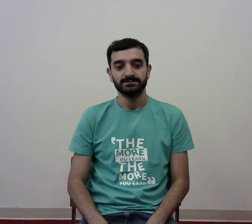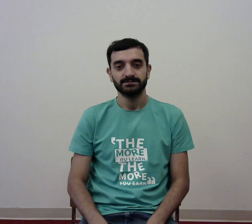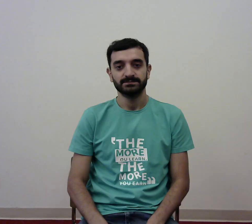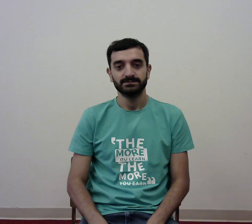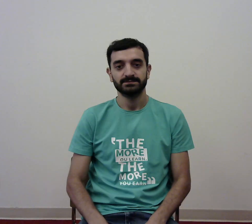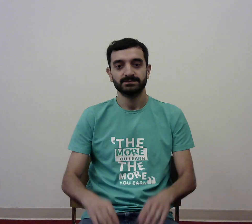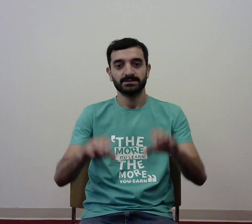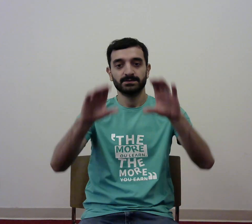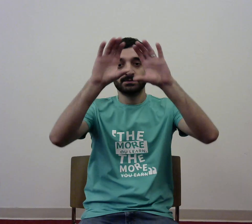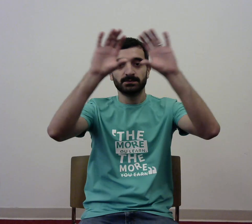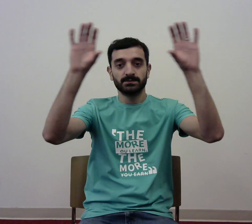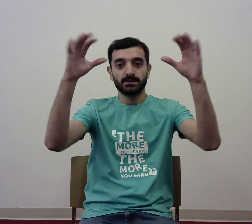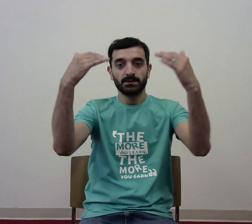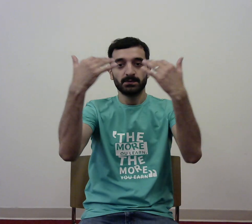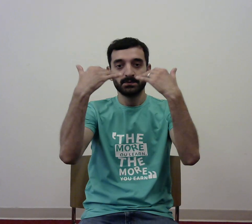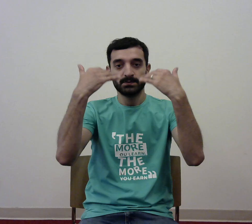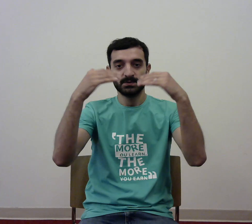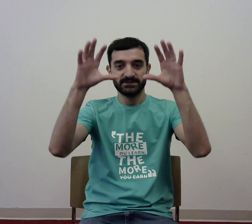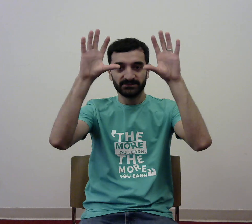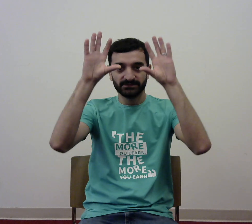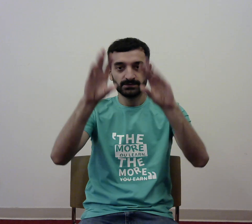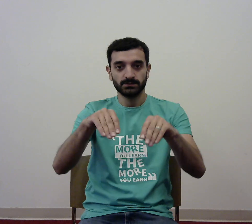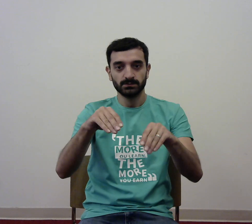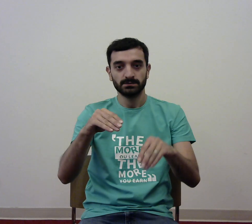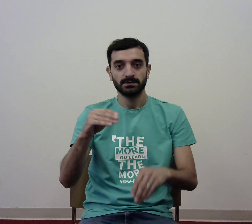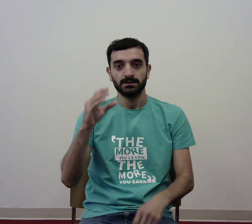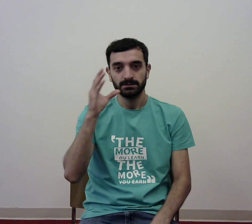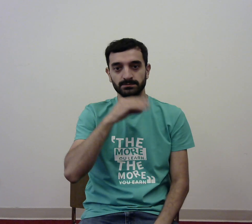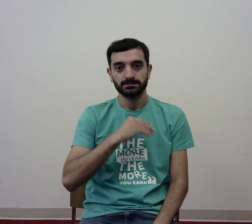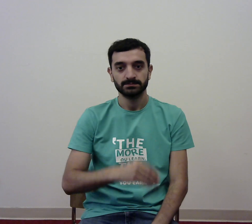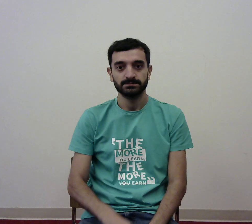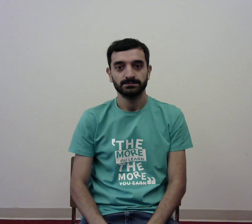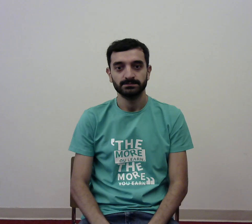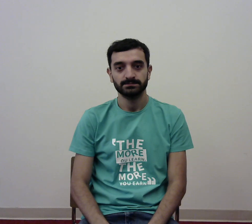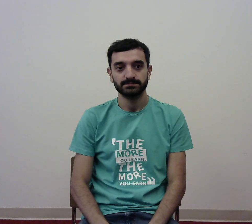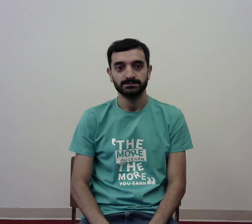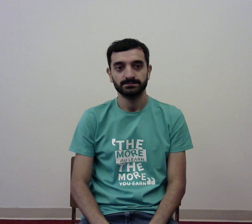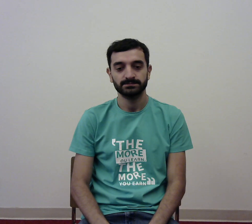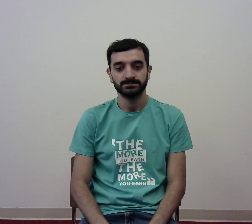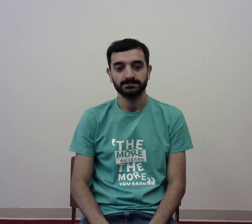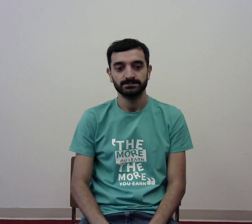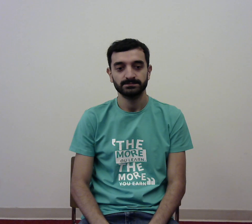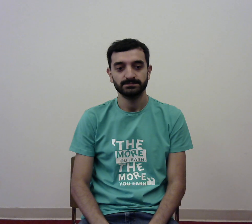Kondisioneri söndürə bilərsinizmi?